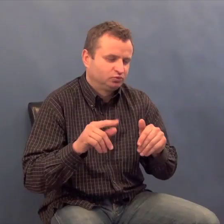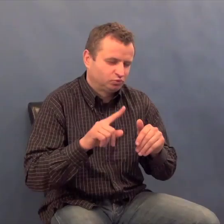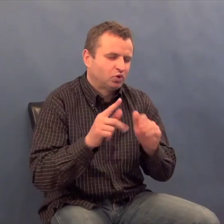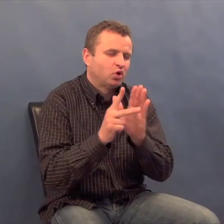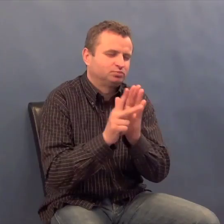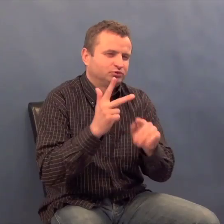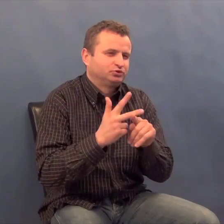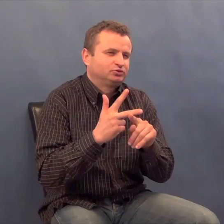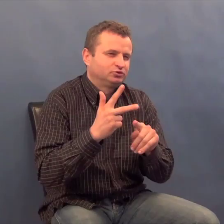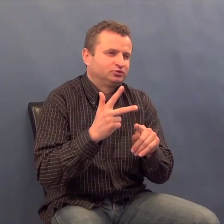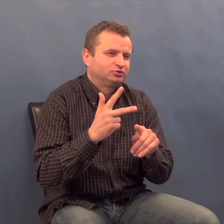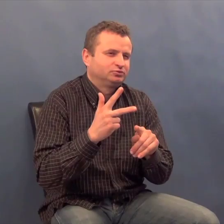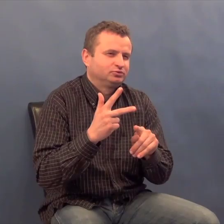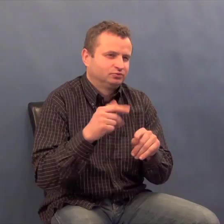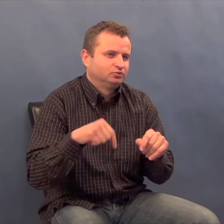O osiemnastej trzydzieści.